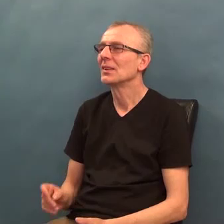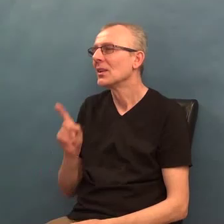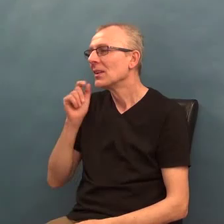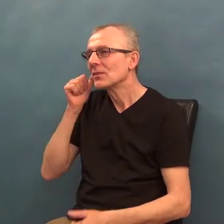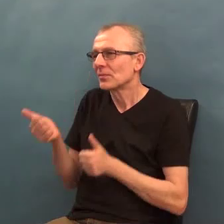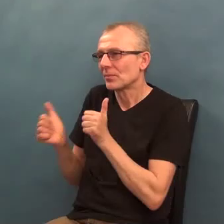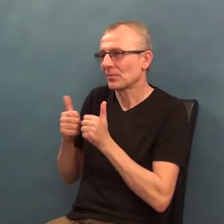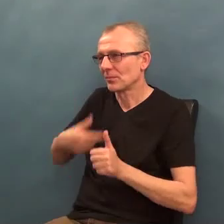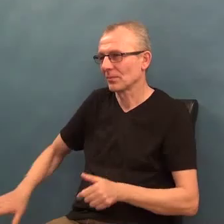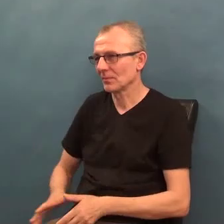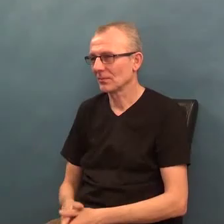Chce być cicho i nie chce mieć dziewczyny u boku.